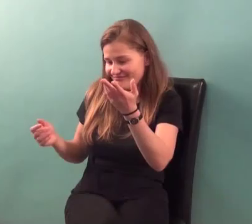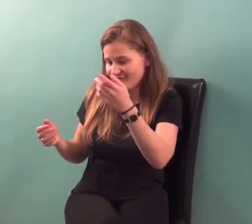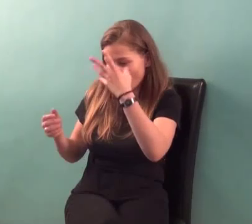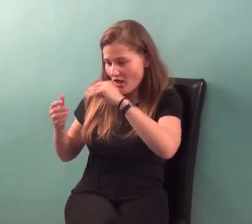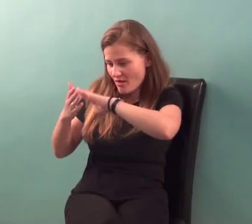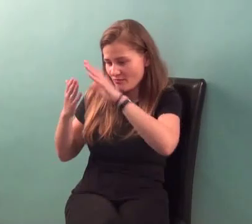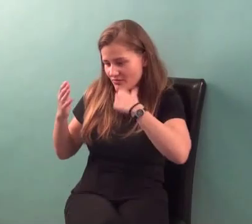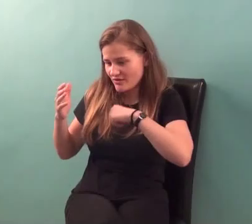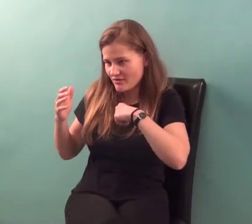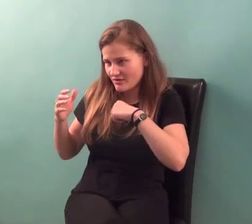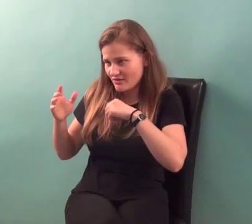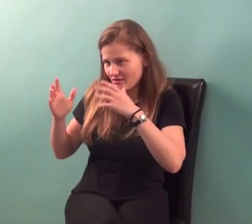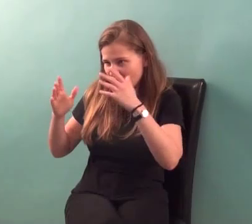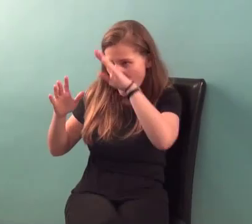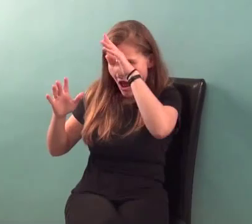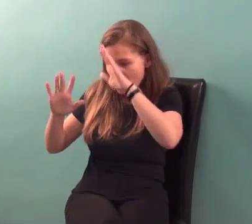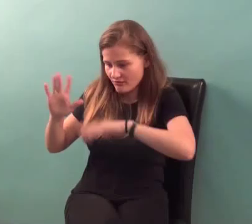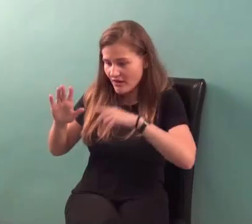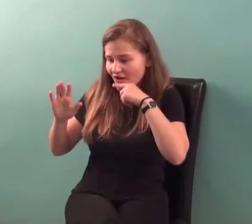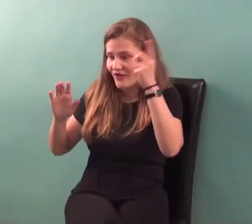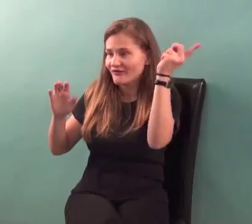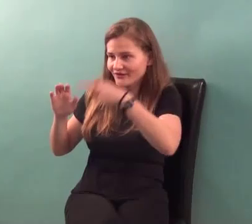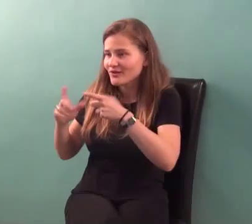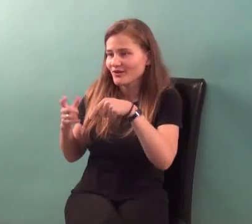Biało szary obraz i czerwona skośna linia, wiesz co to znaczy?